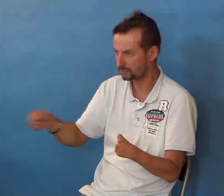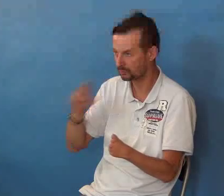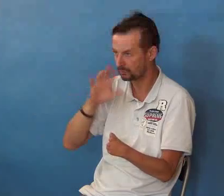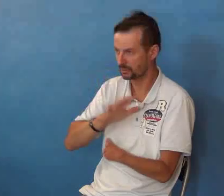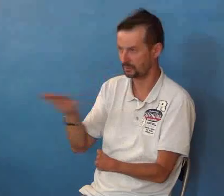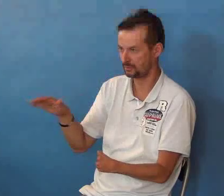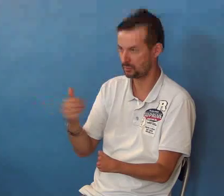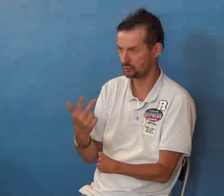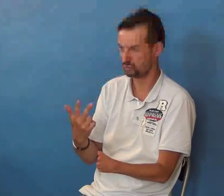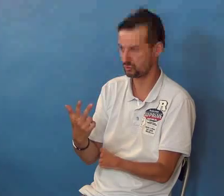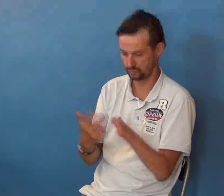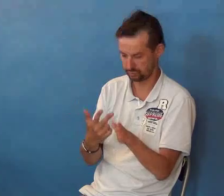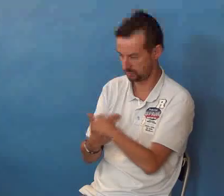Były trzy kosze i brakuje jednego.